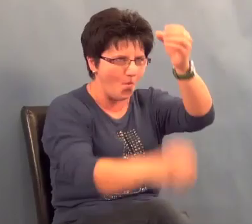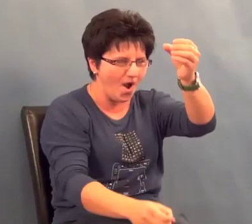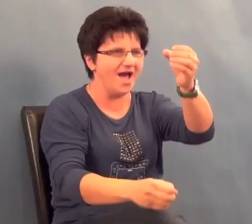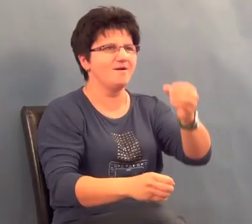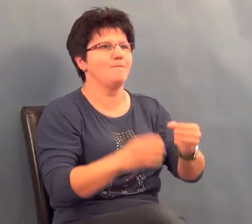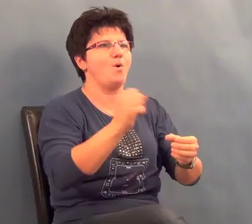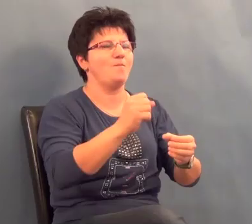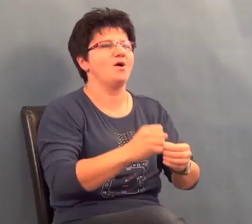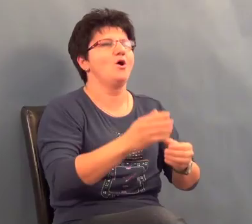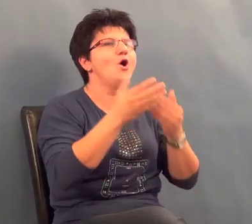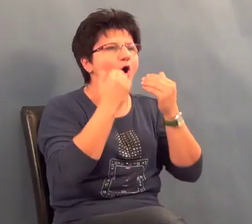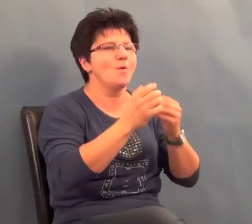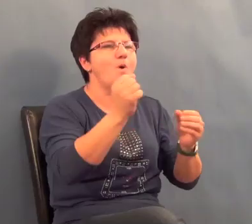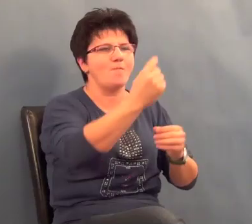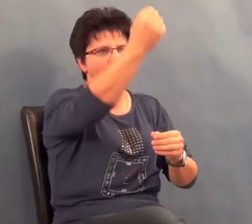A ta bomba trafia w kota, a ten połyka ją.